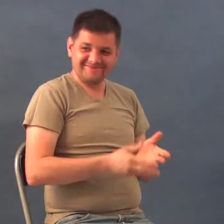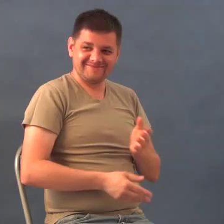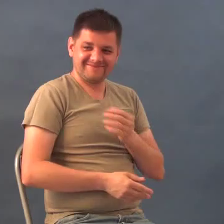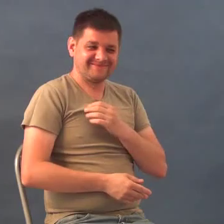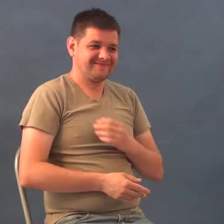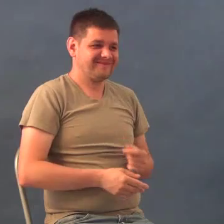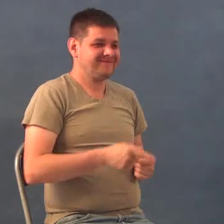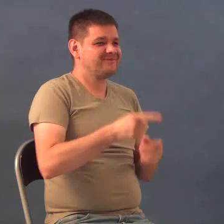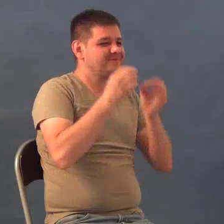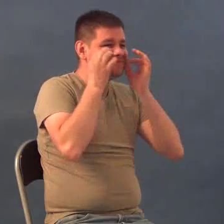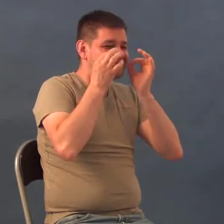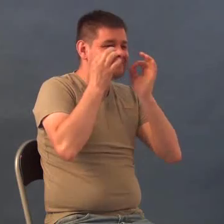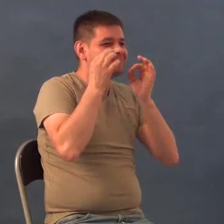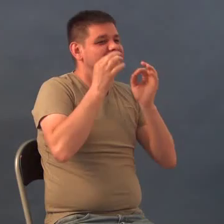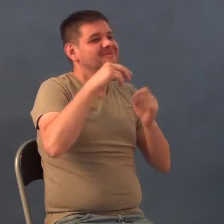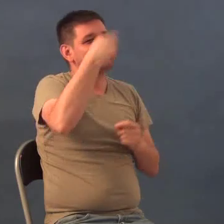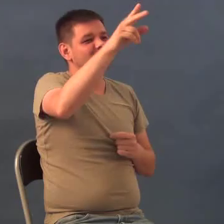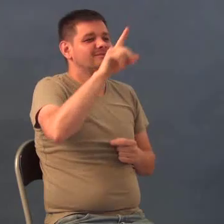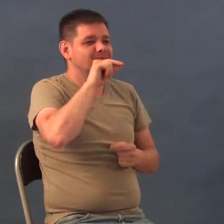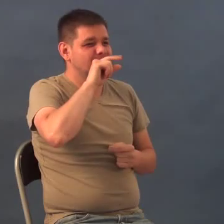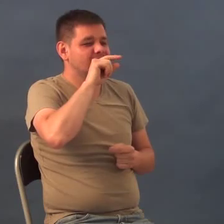Jest kot, a naprzeciwko jest ptak.